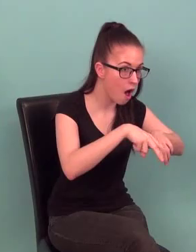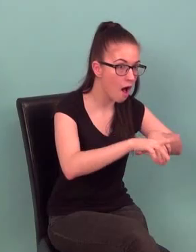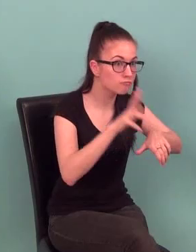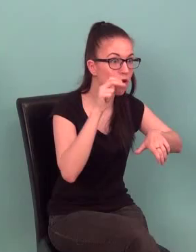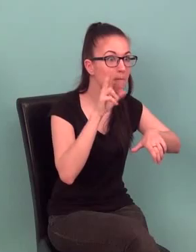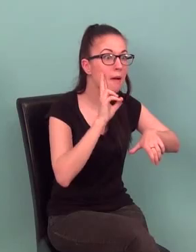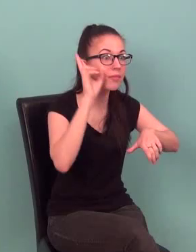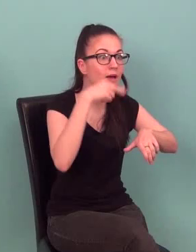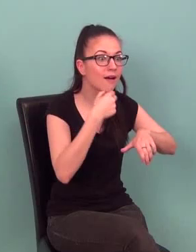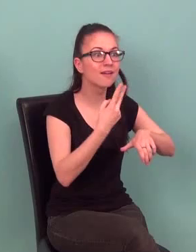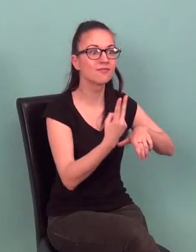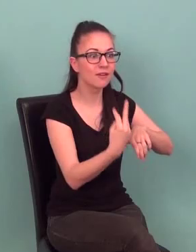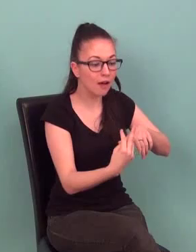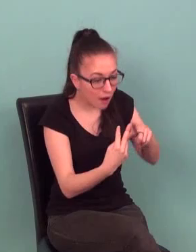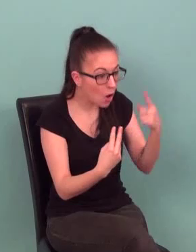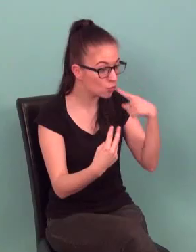Widzi tam dwie żaby: mamę i tatę.